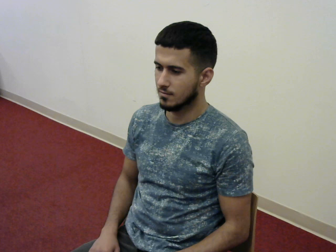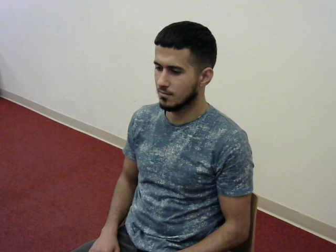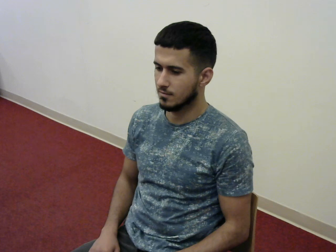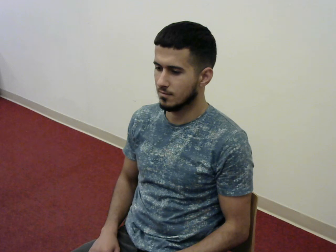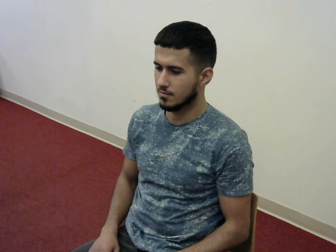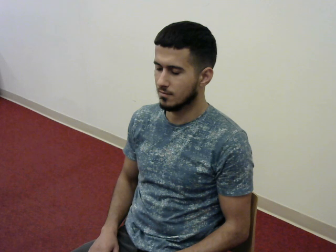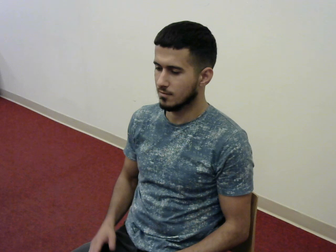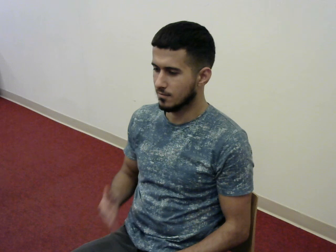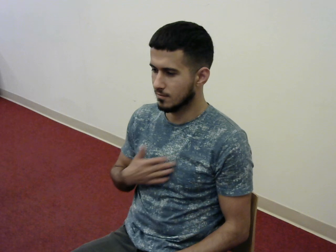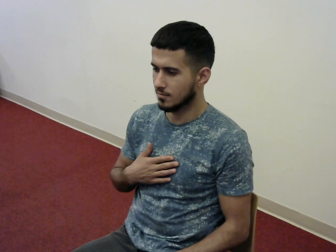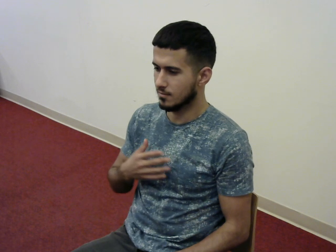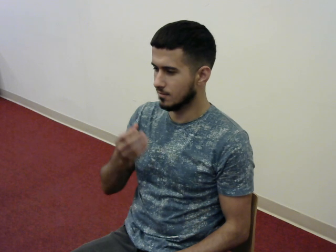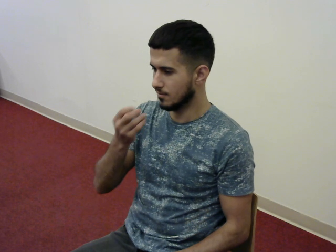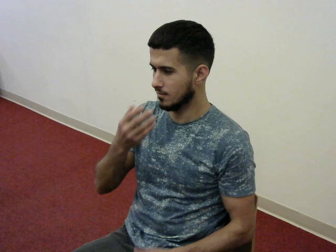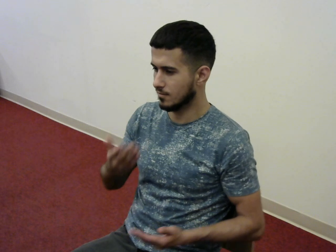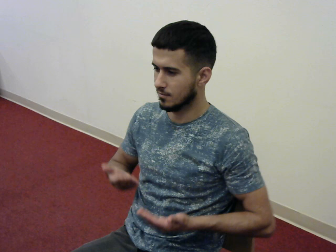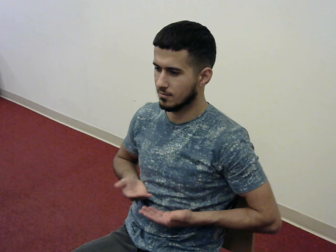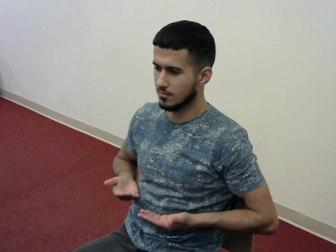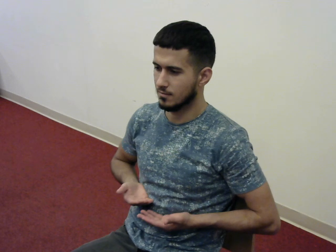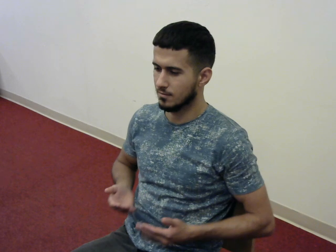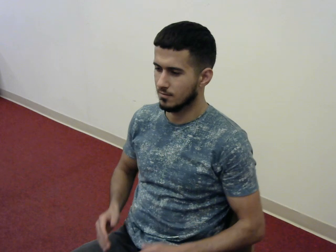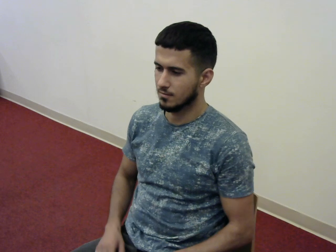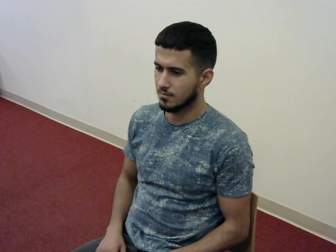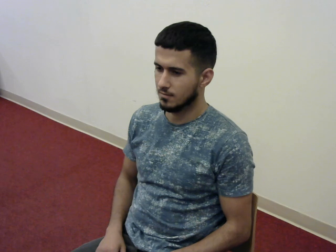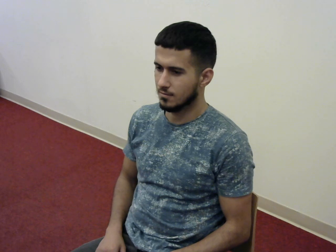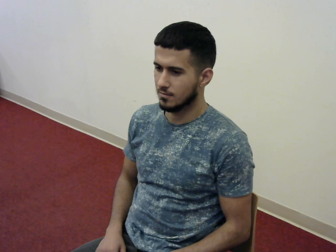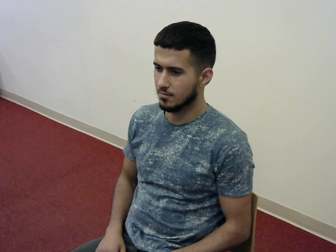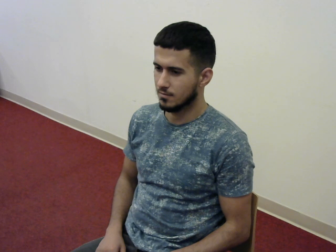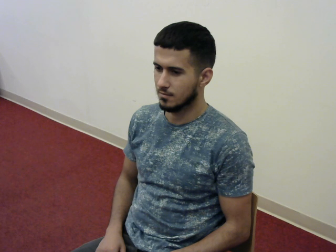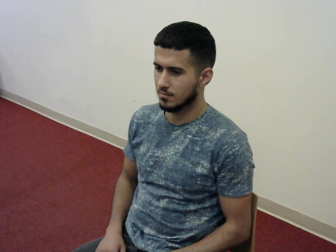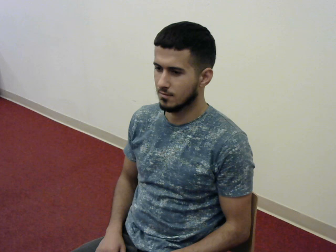Mən Bakıda yaşayıram